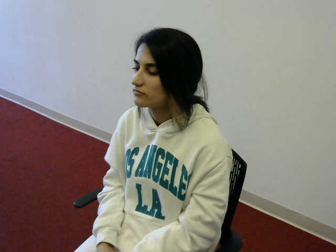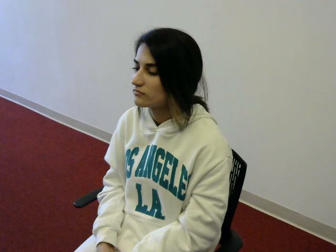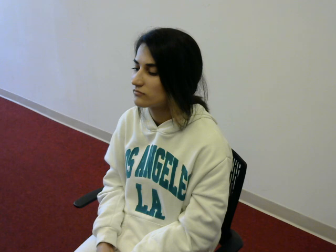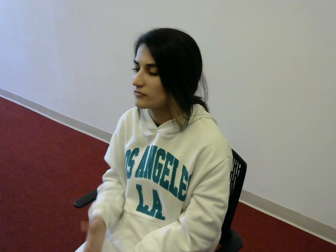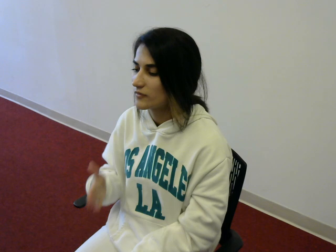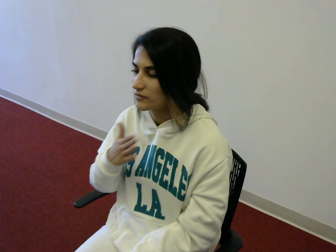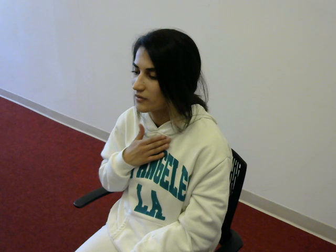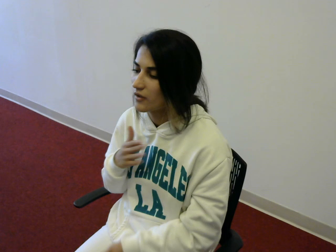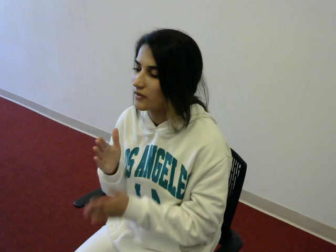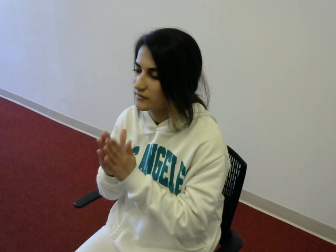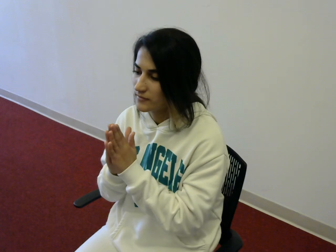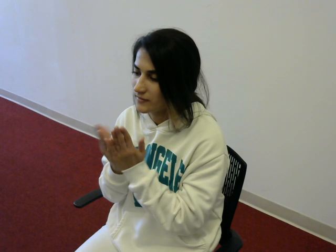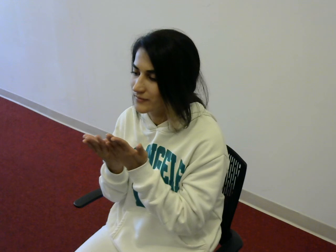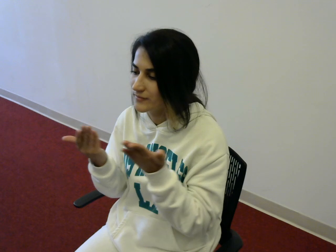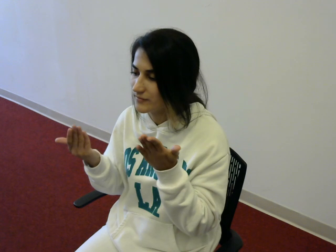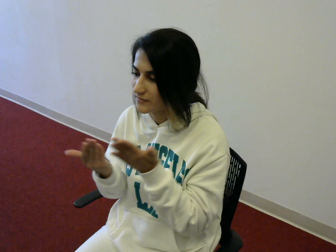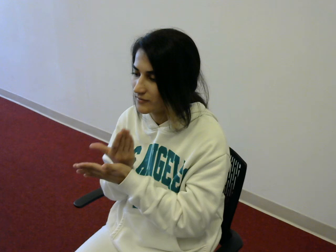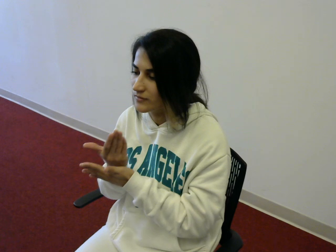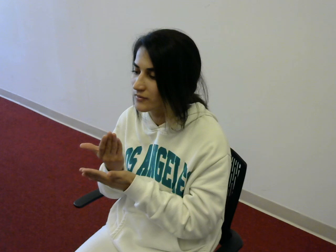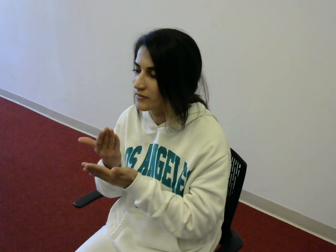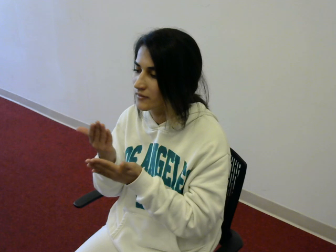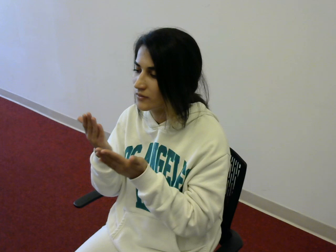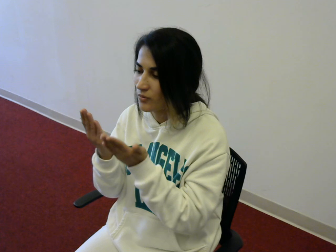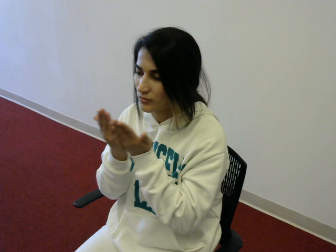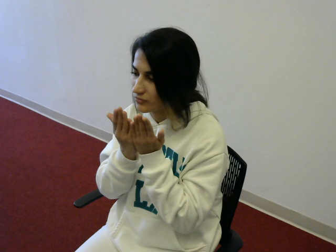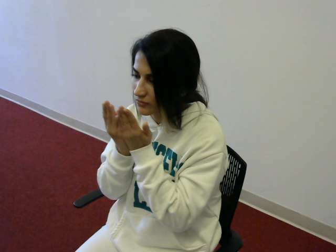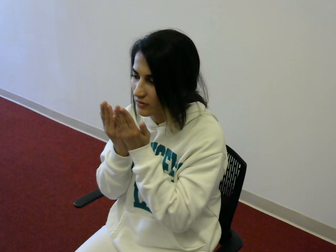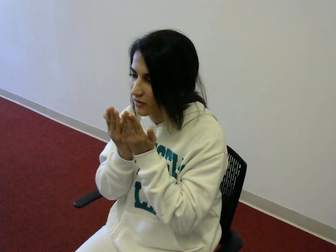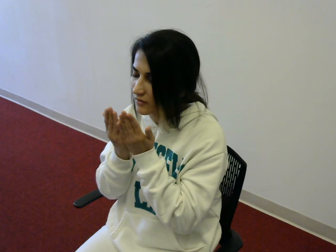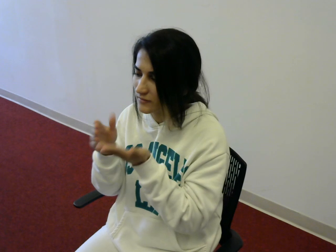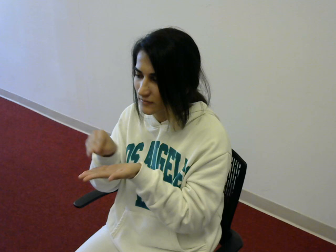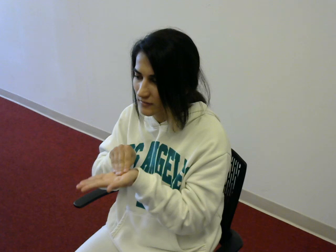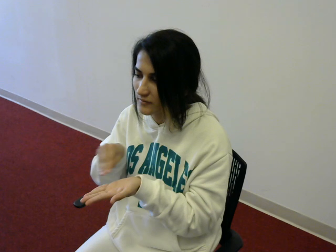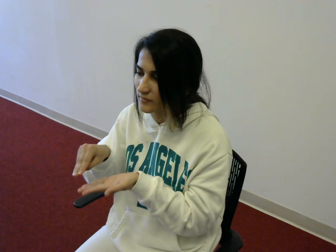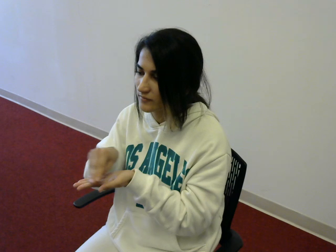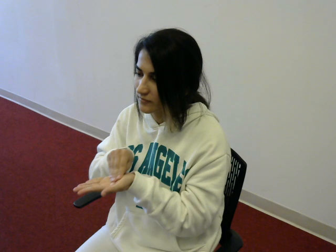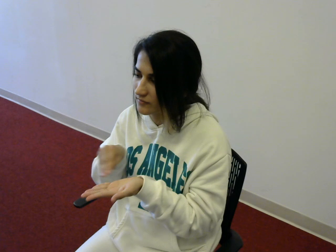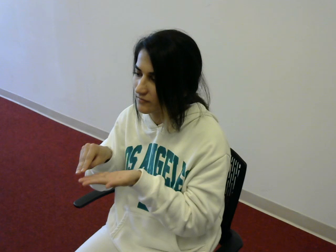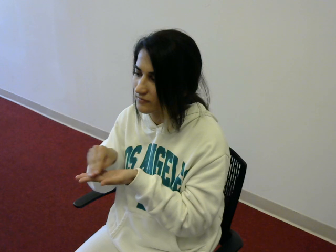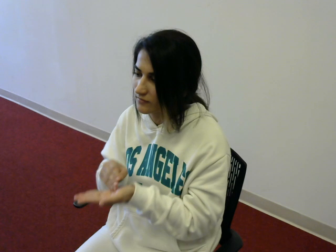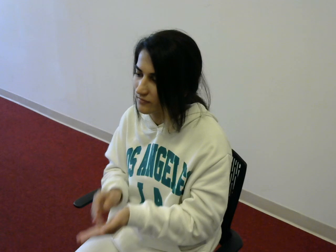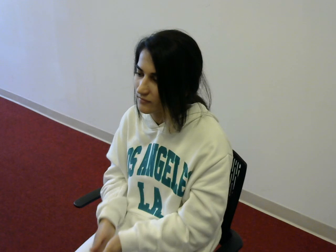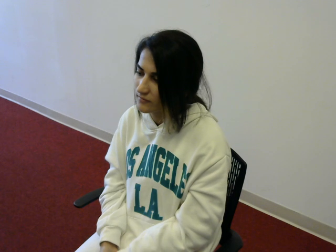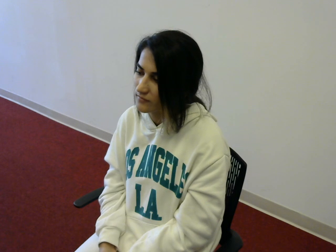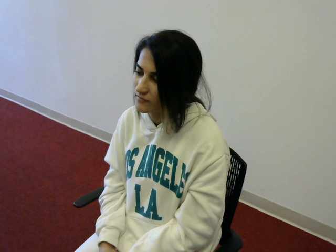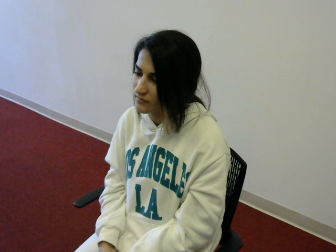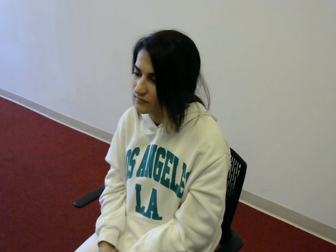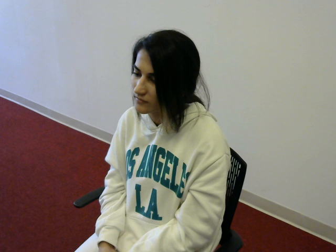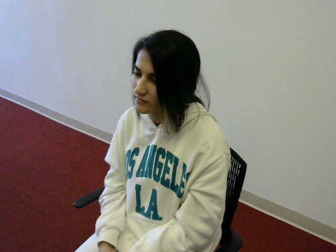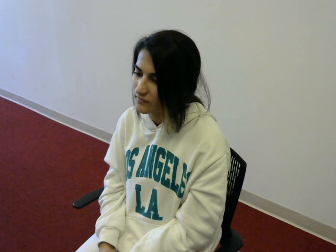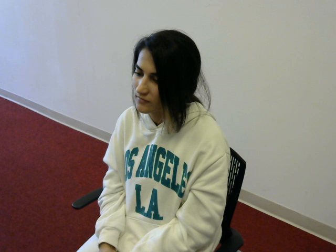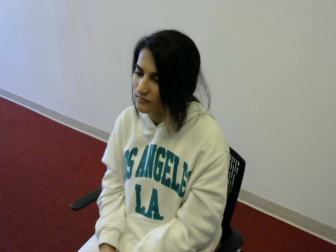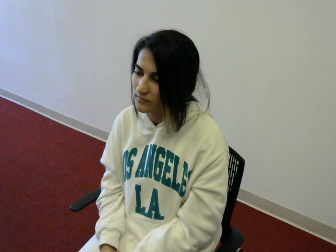Mən kitabı yenidən oxuyub, təkrarlamalıyam